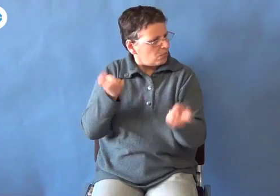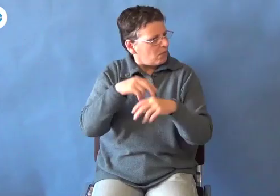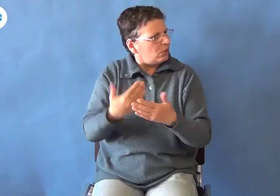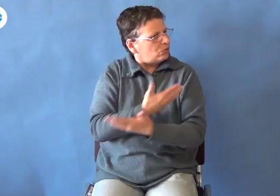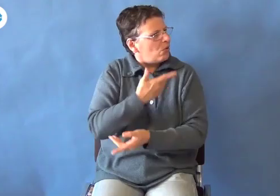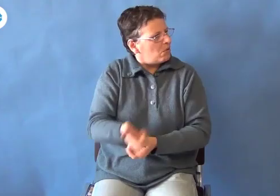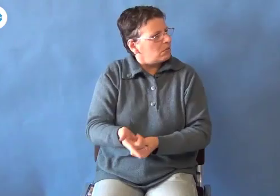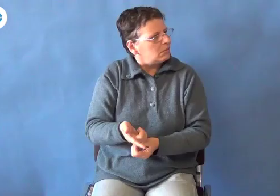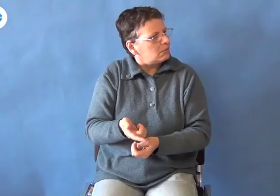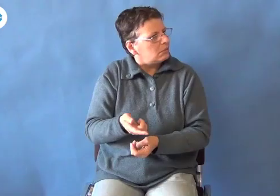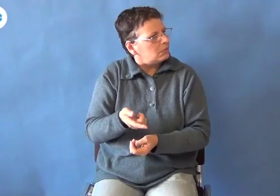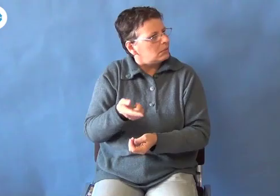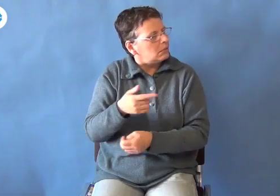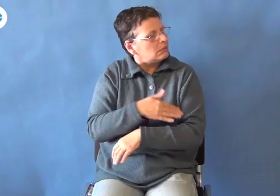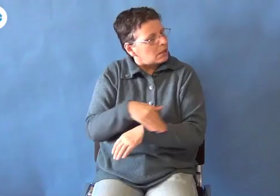Powstały nowe.